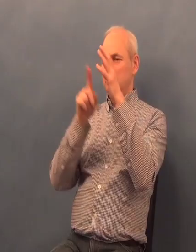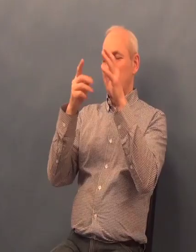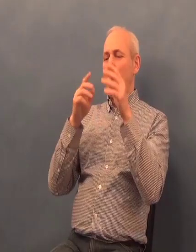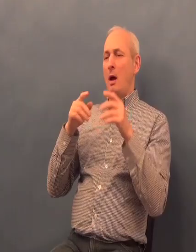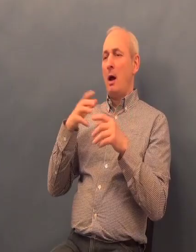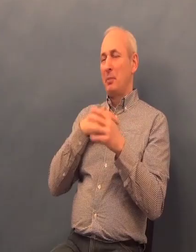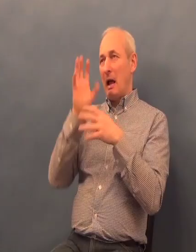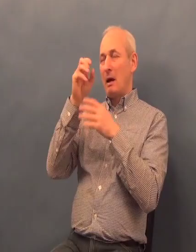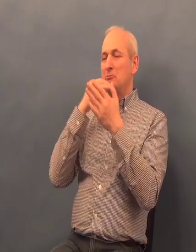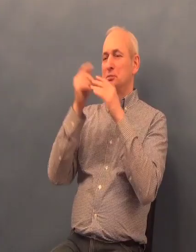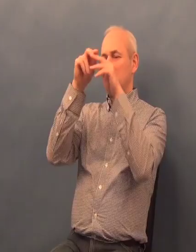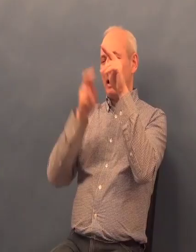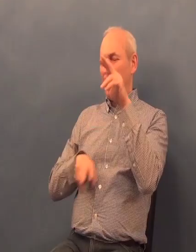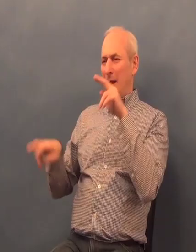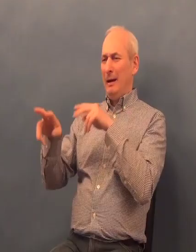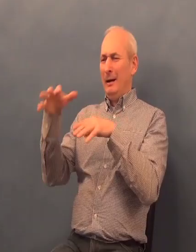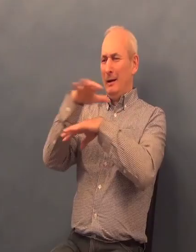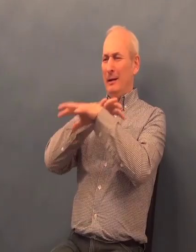Pies szczeka, ale to był błąd, bo osy wylatują i latają wokół niego. Bardzo ich dużo!